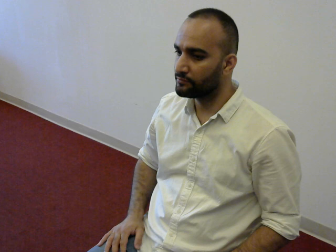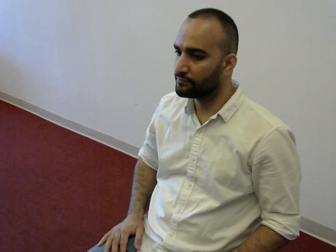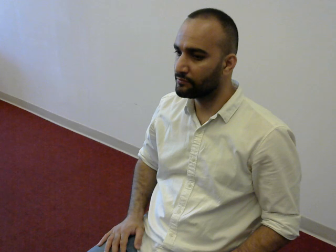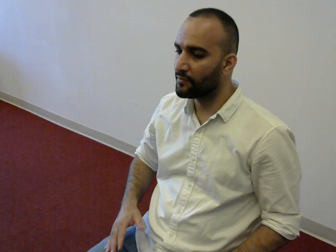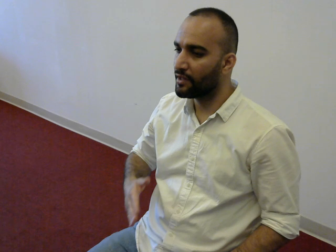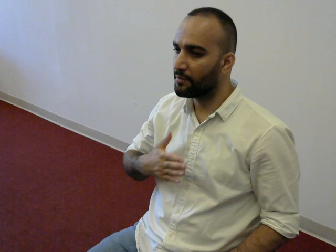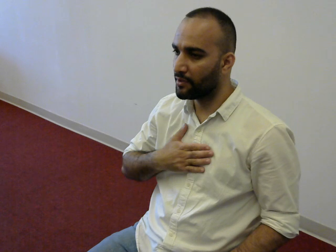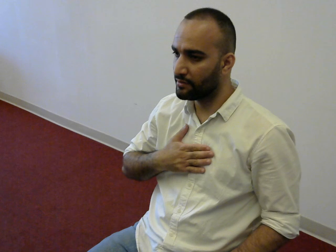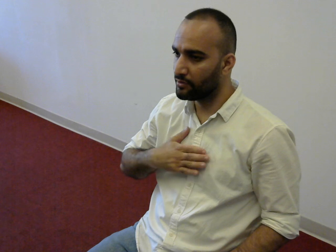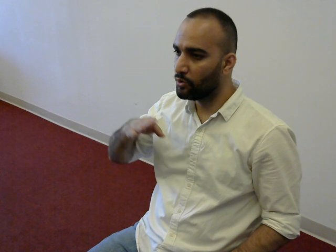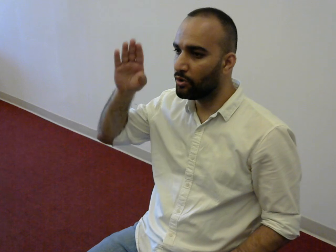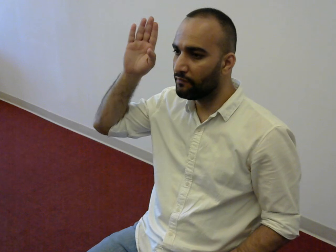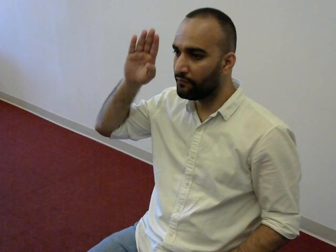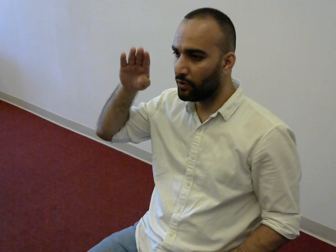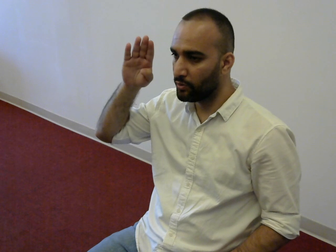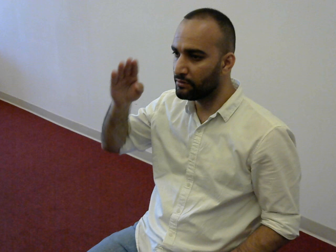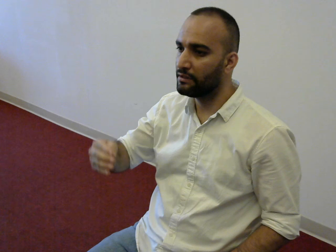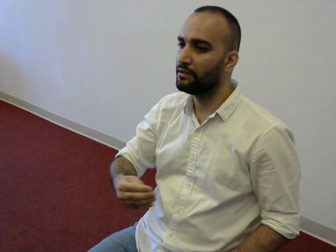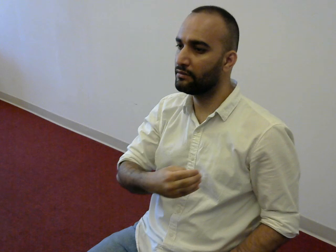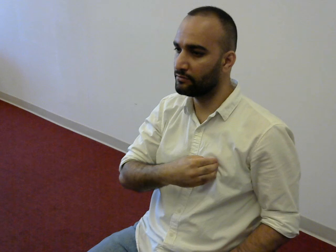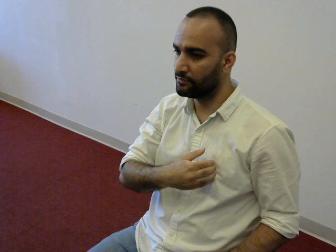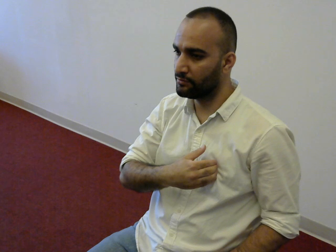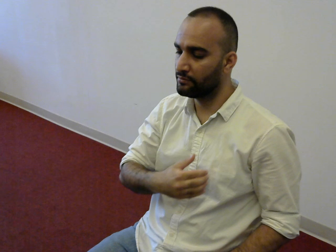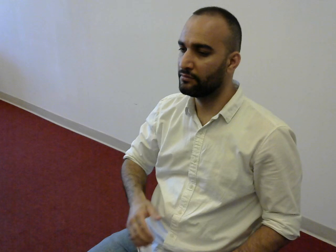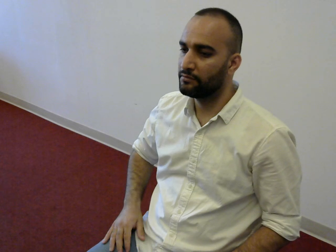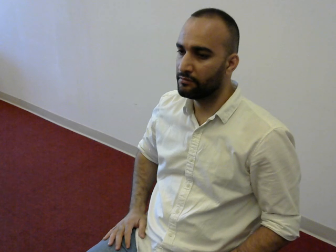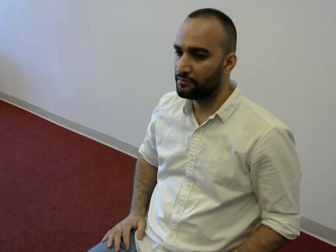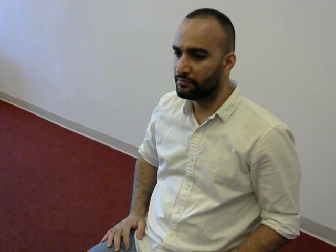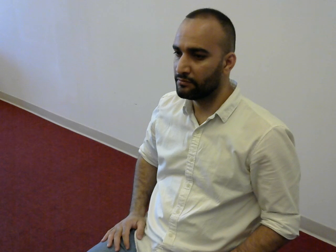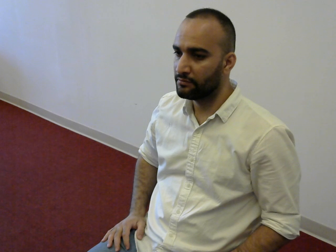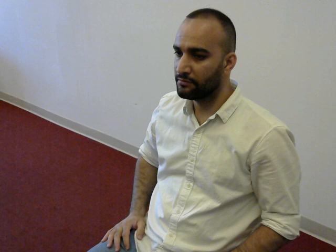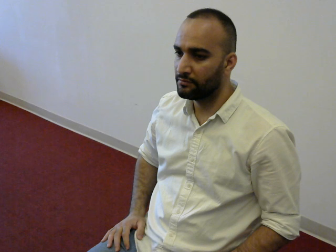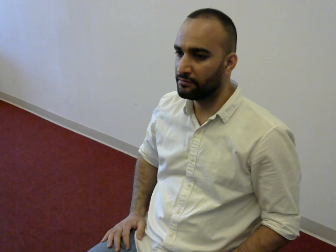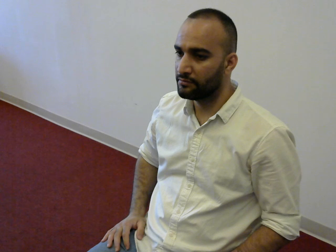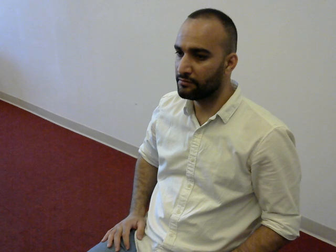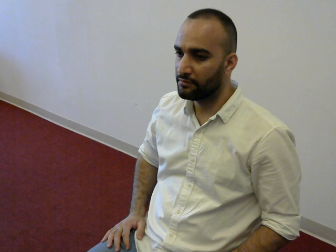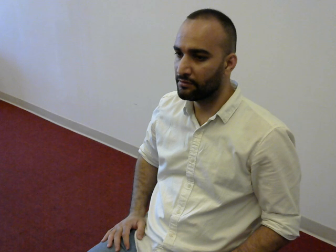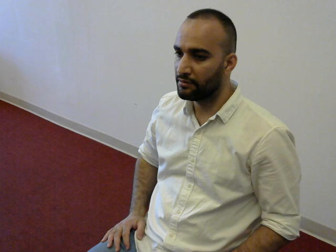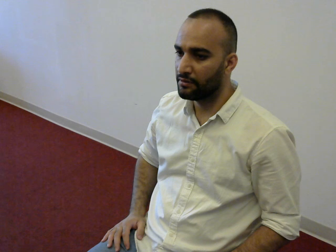Mən su istəyirəm